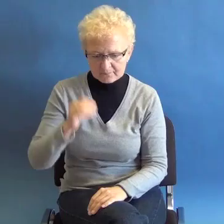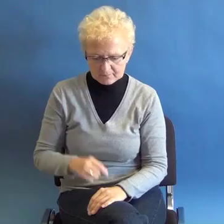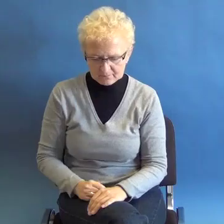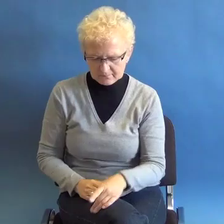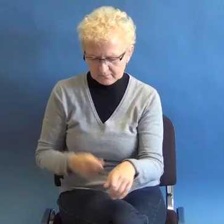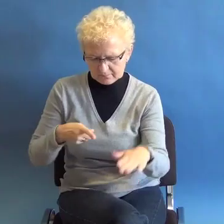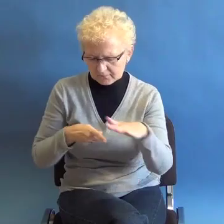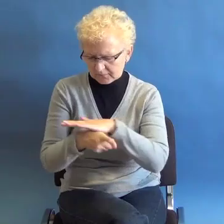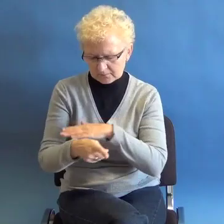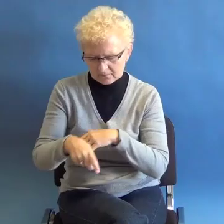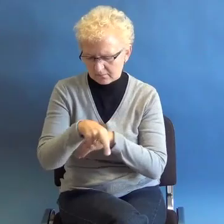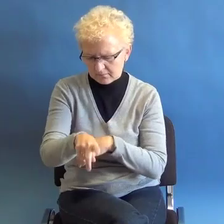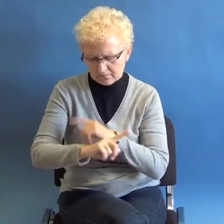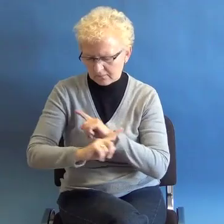Nie wolno wchodzić do tunelu.